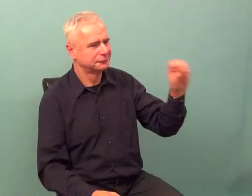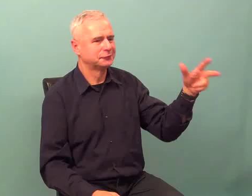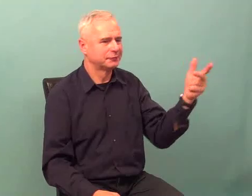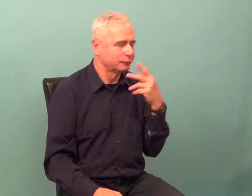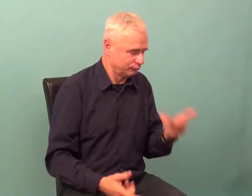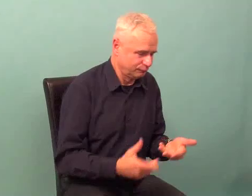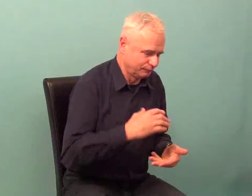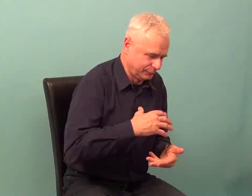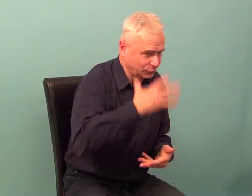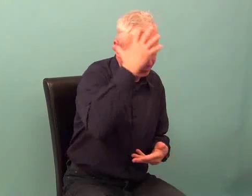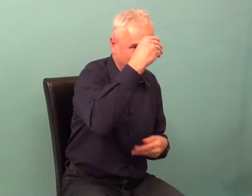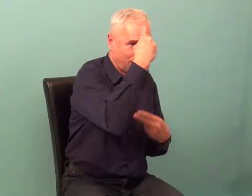Chłopak odebrał gruszki, a oddał kapelusz.